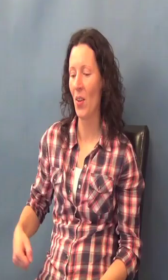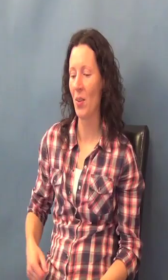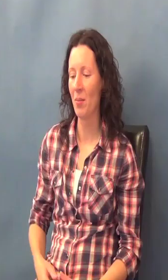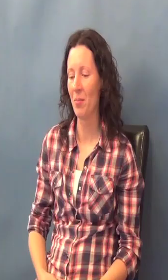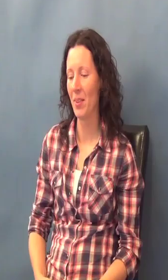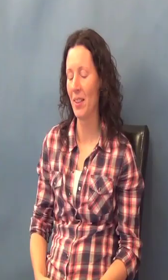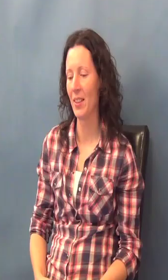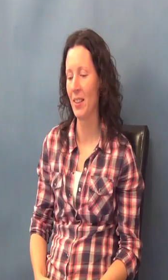Torba.